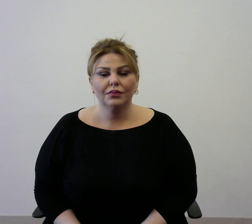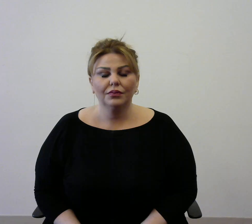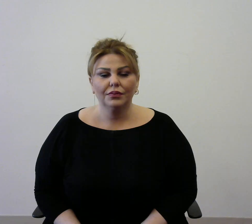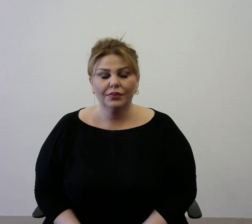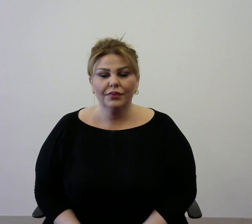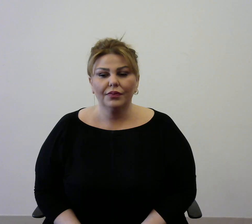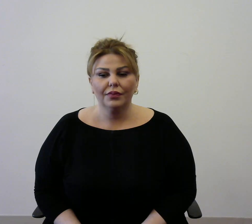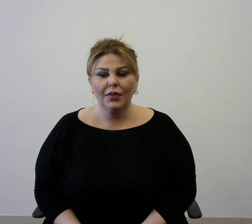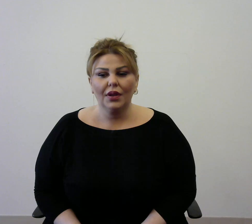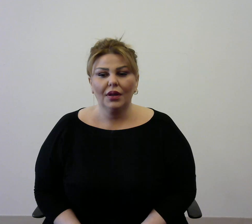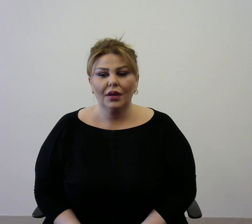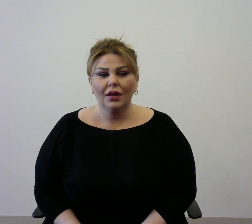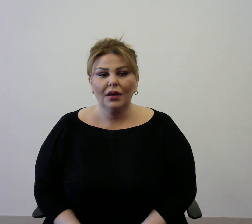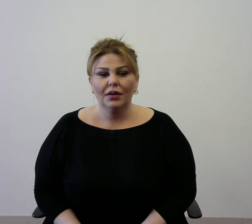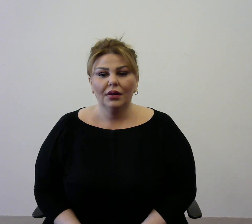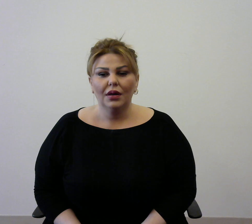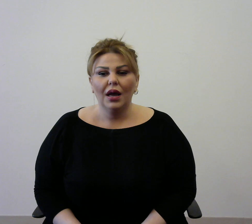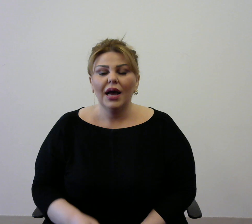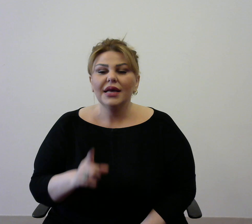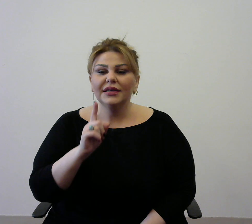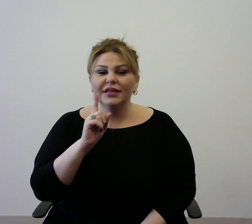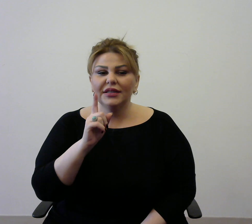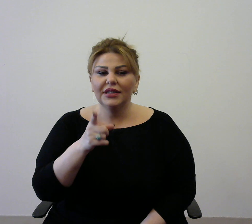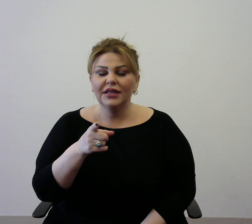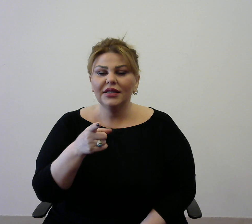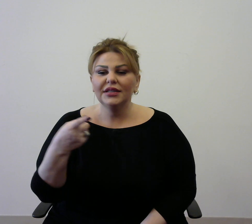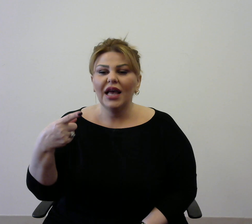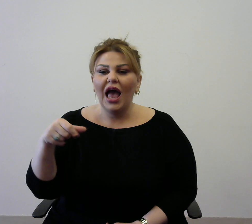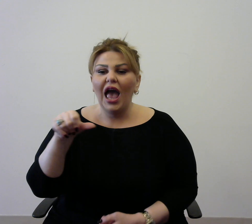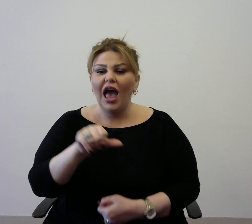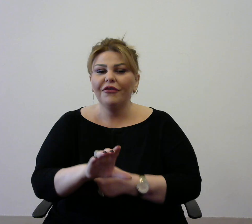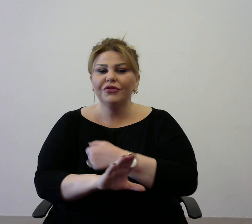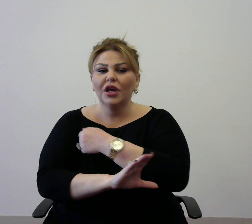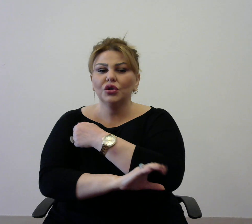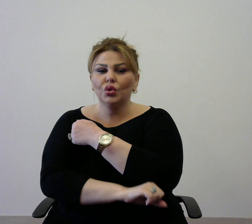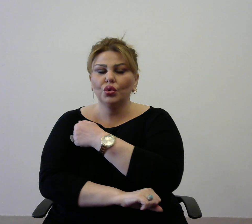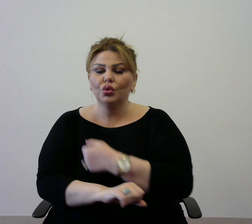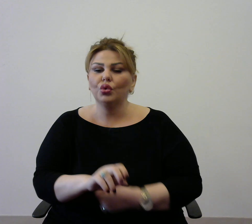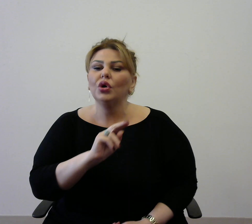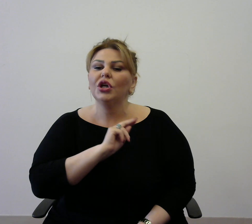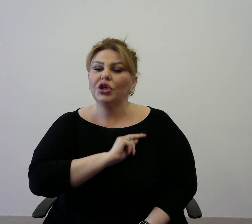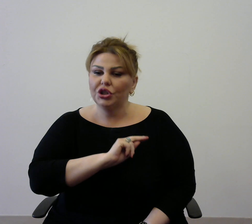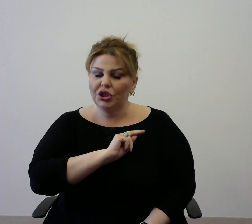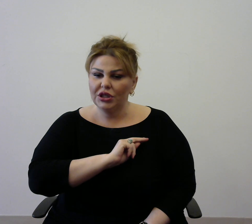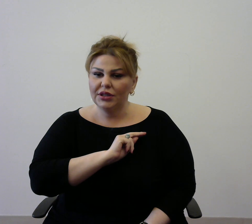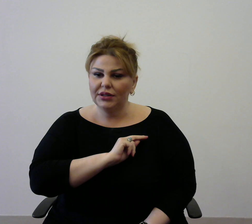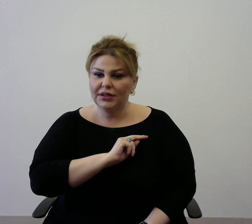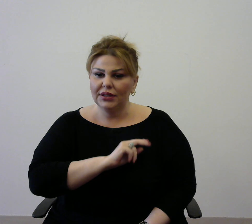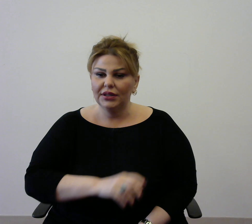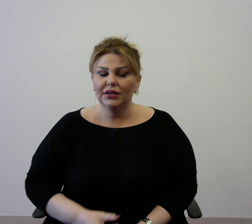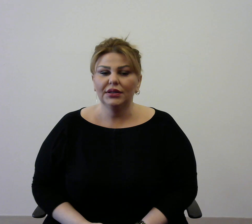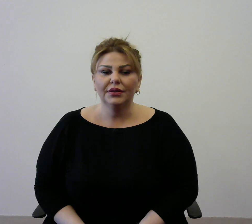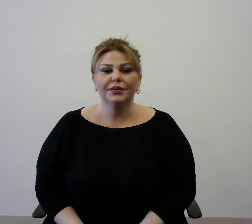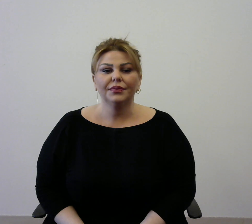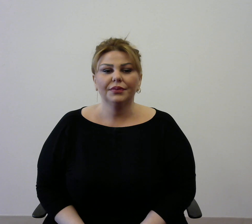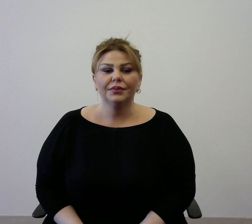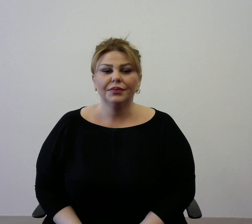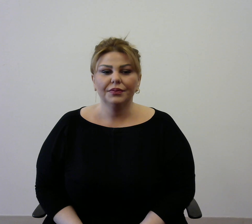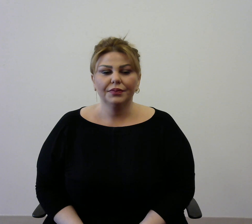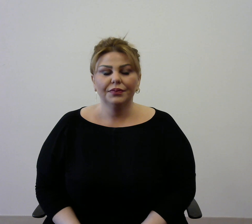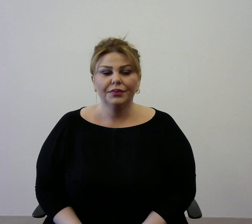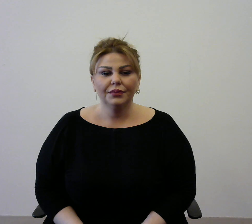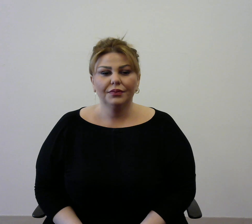Siz həftə sonu işləyirsiz?